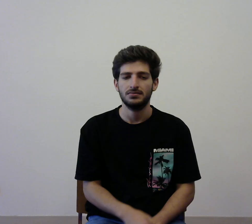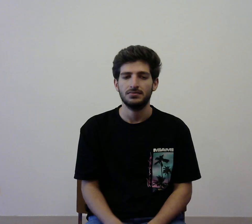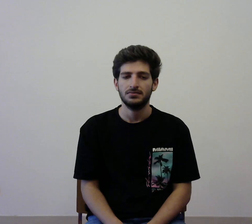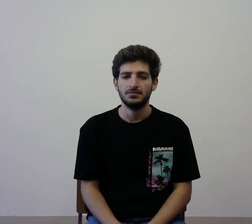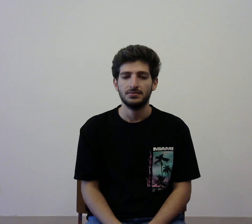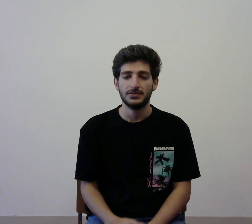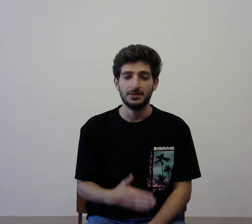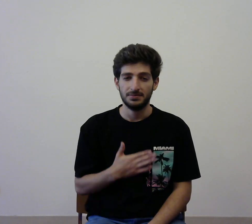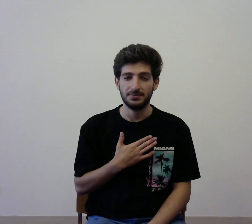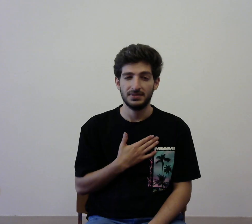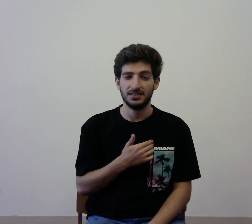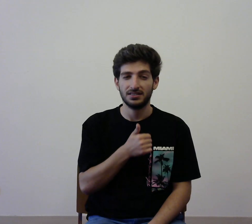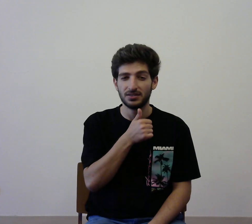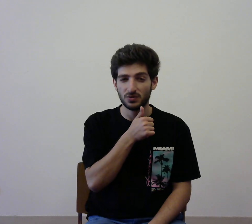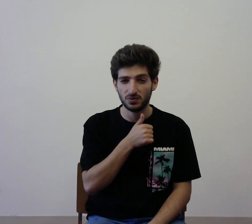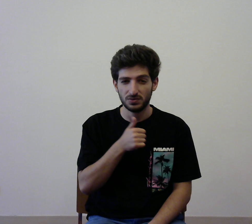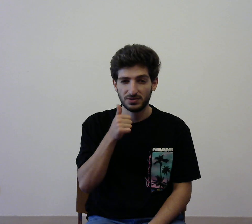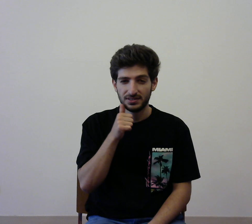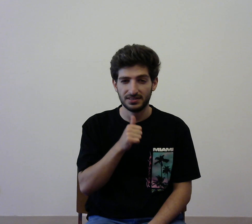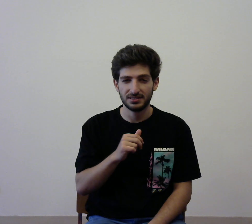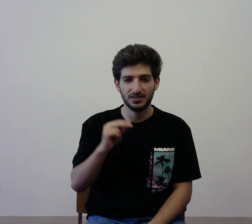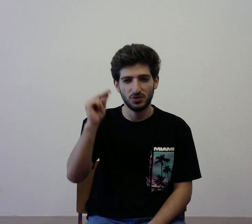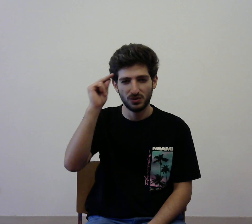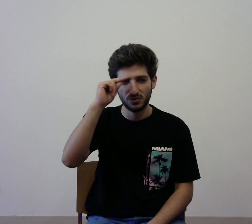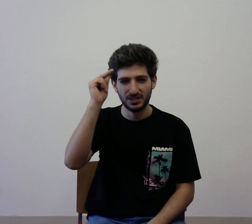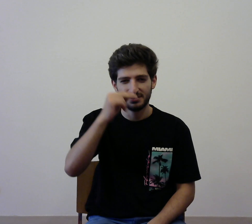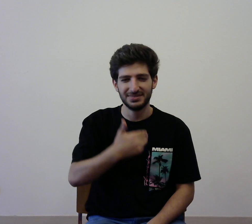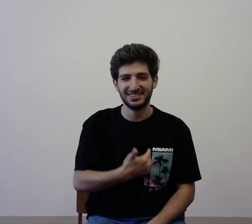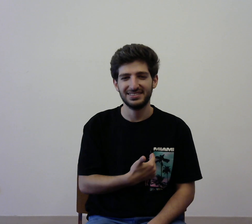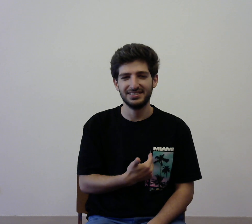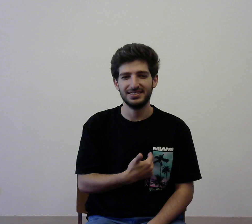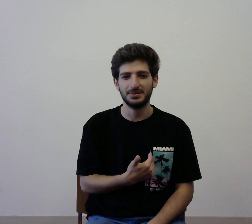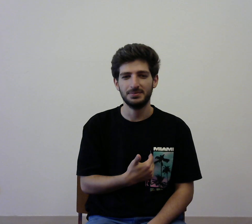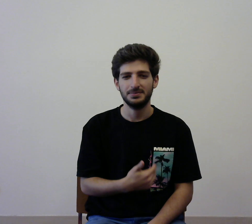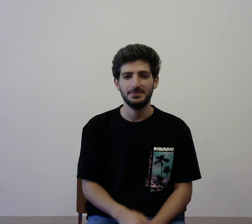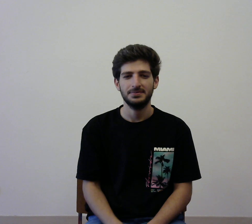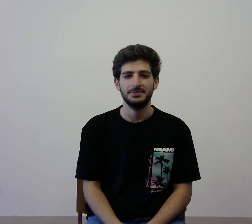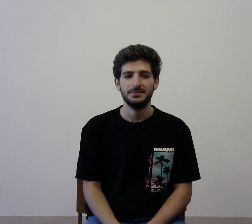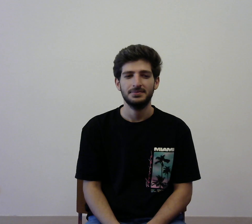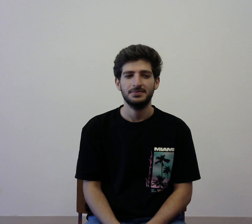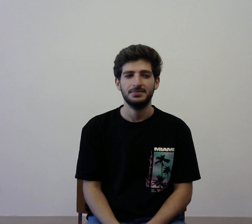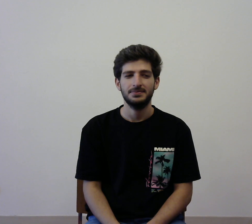Mən kodlaşdırma öyrənmək istəyirəm